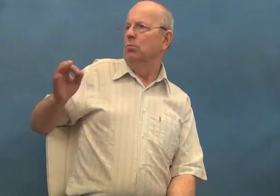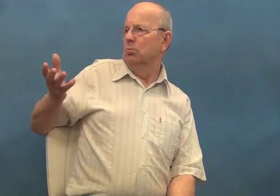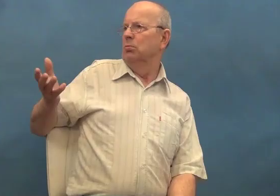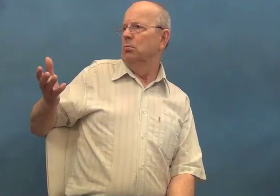Dobrze.